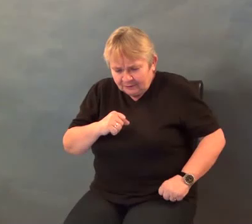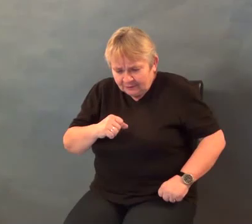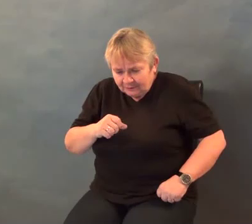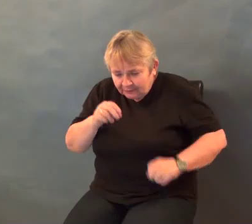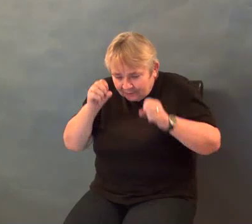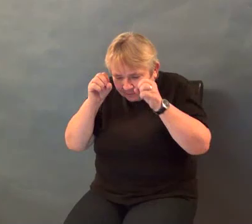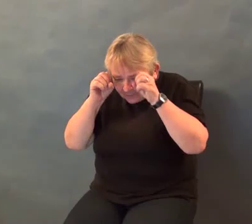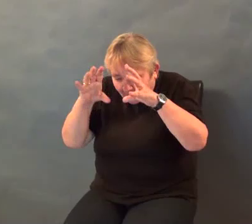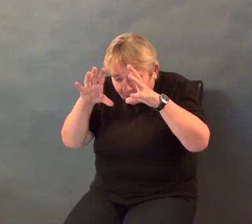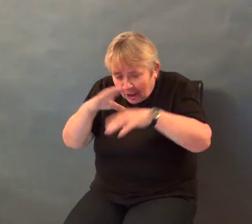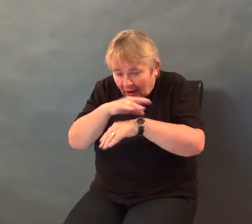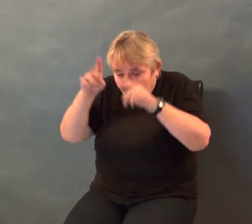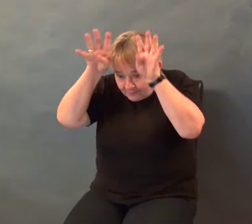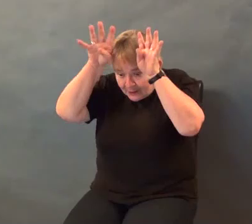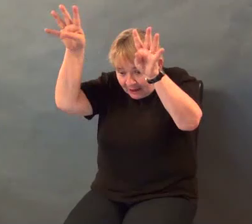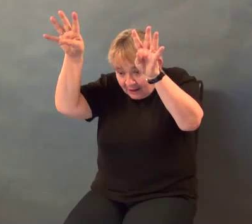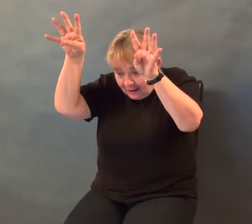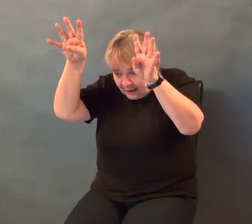Był w wielkim szoku.